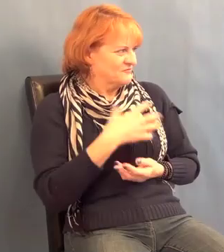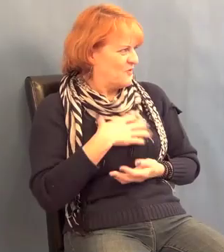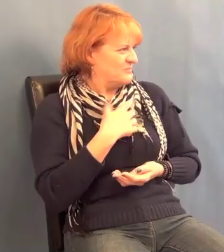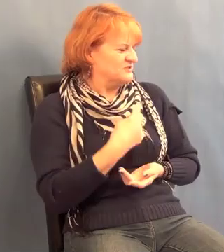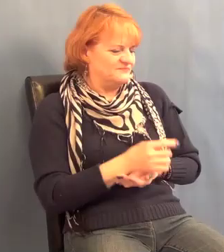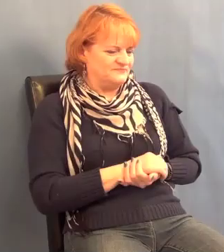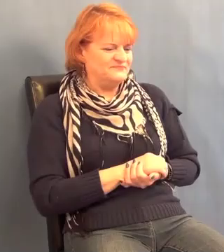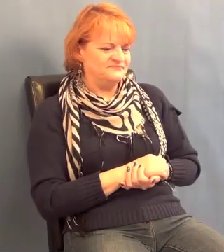Nie wolno kąpać, właśnie to oznacza czerwony pasek przekreślający koło.